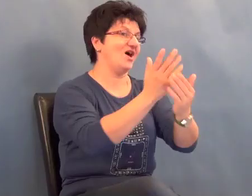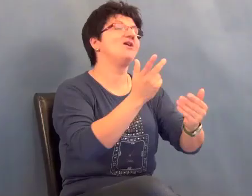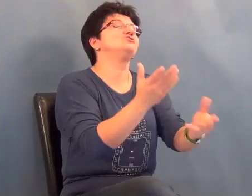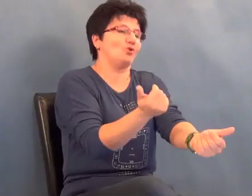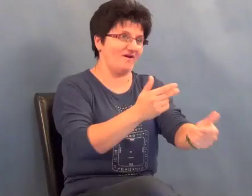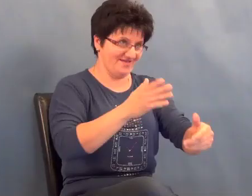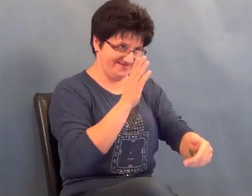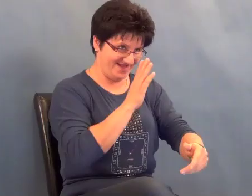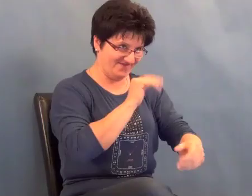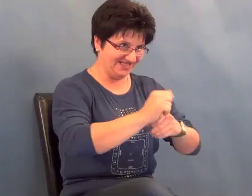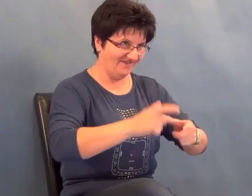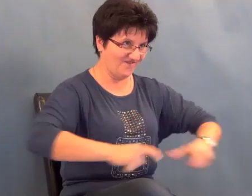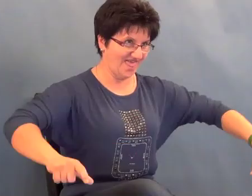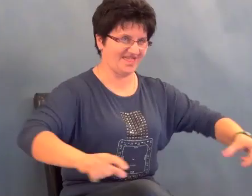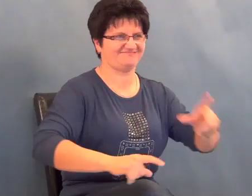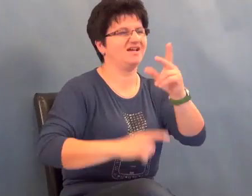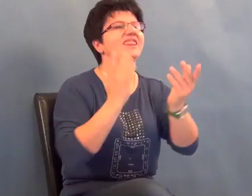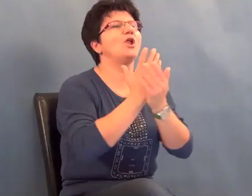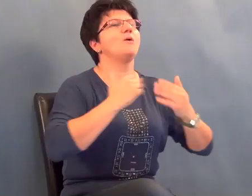Skąd weźmiesz wannę na powietrzu?